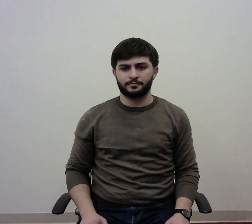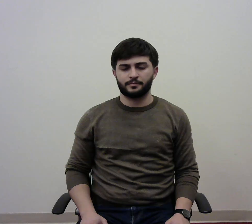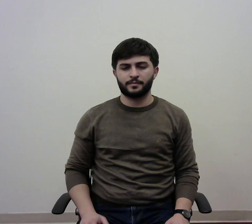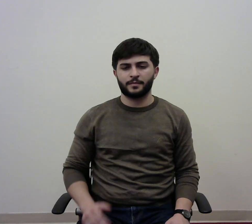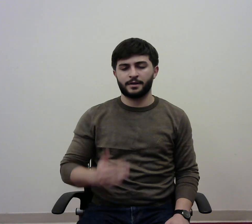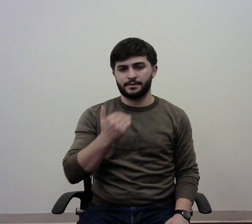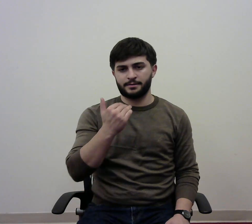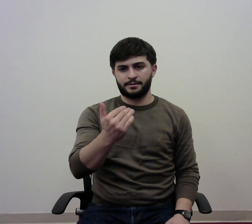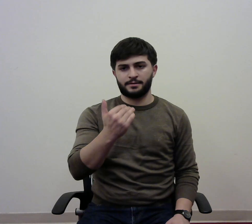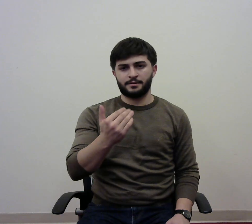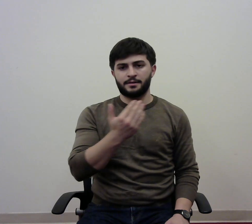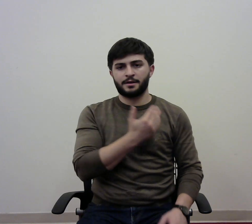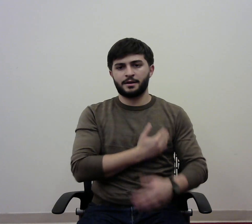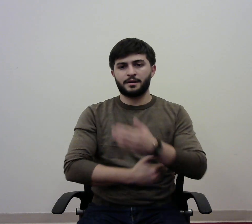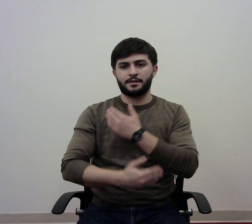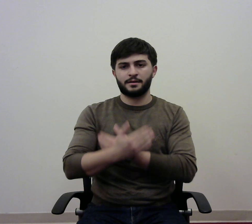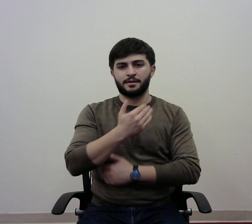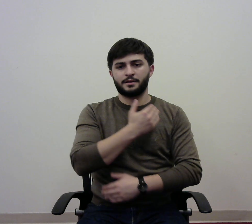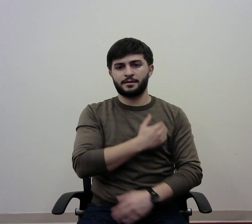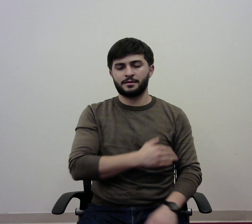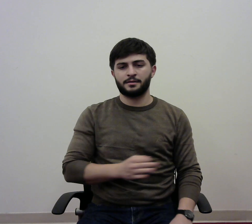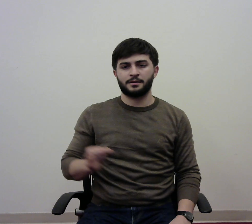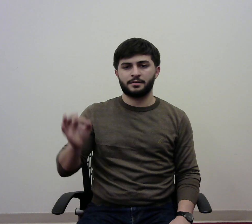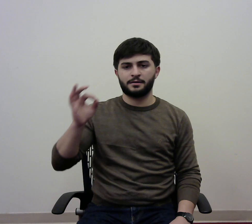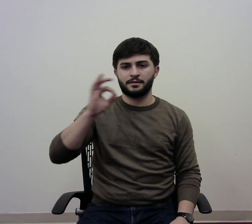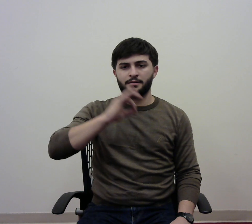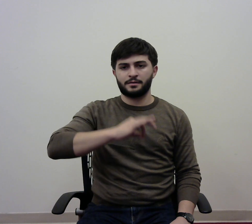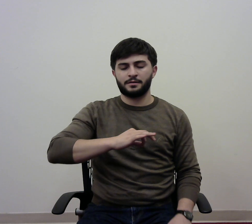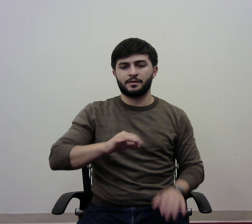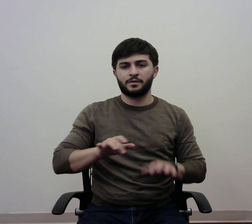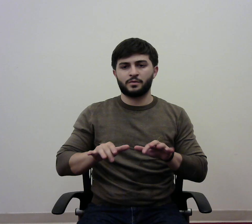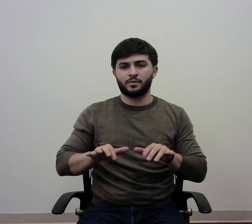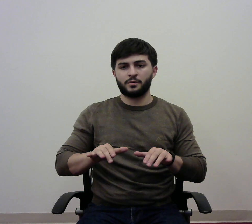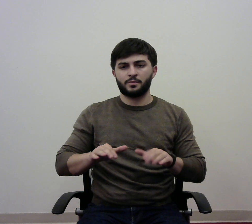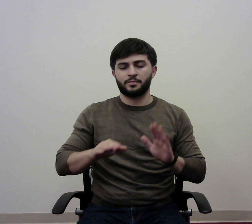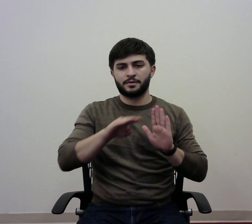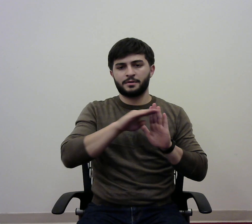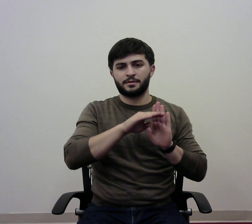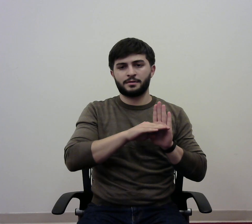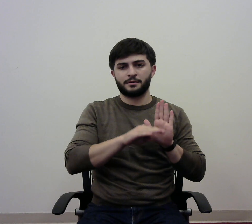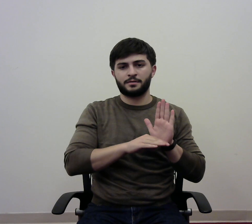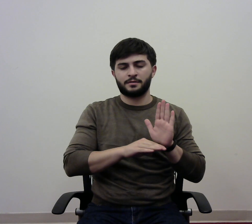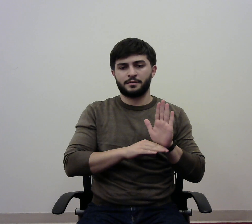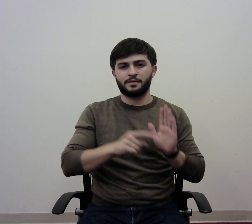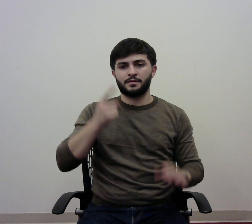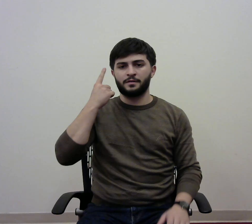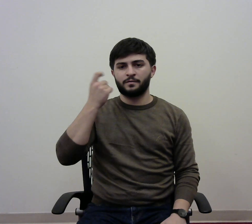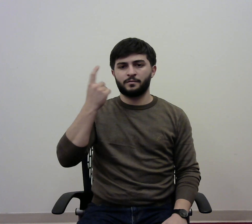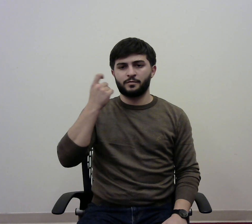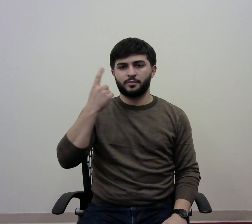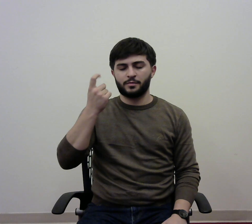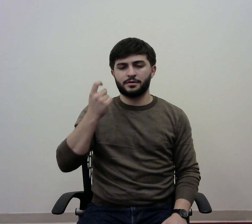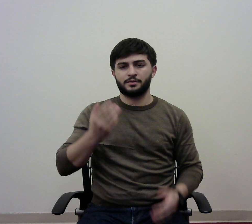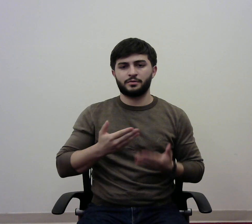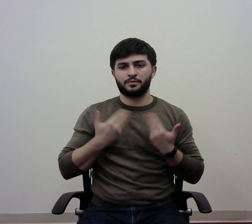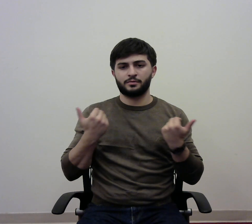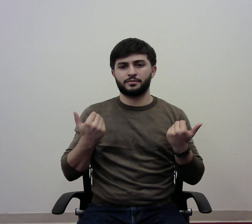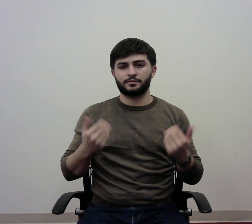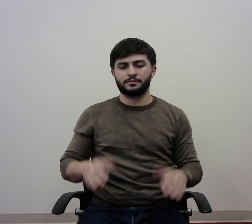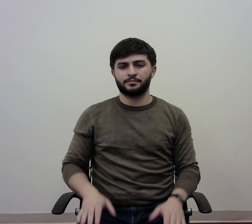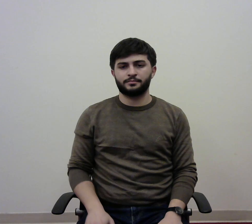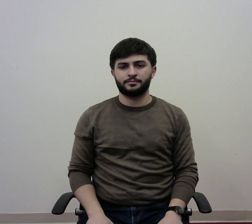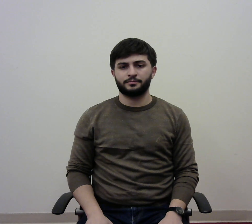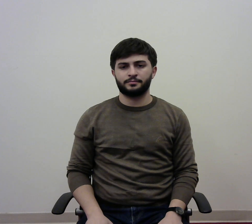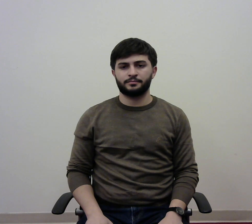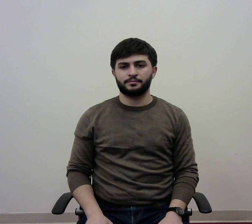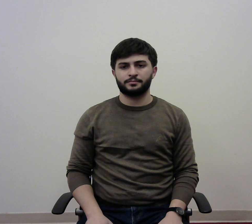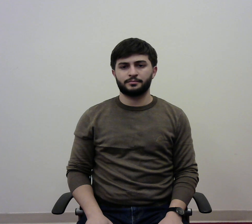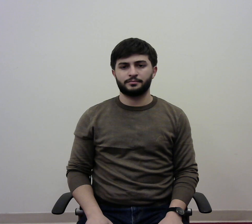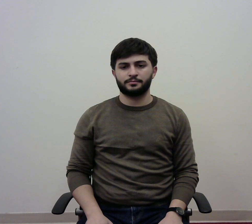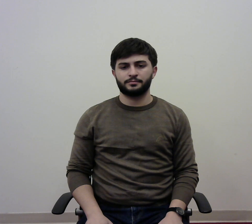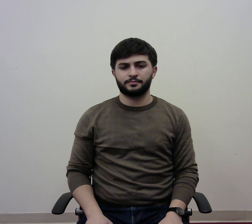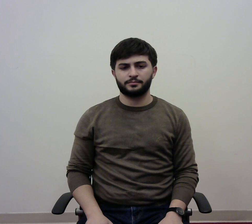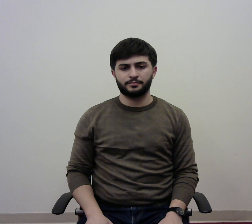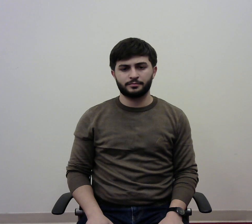Sizin əlilliyiniz haqqınızda sistemdə məlumat yoxdur